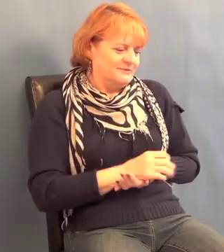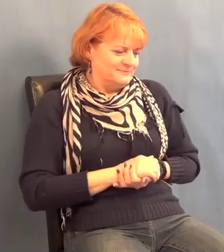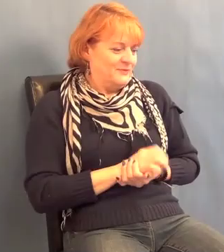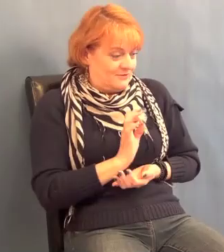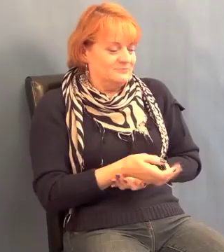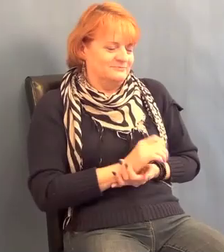Dobrze.